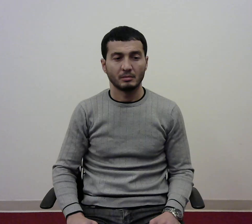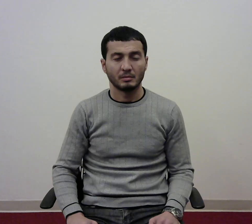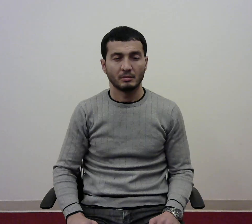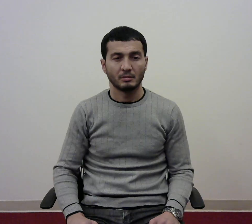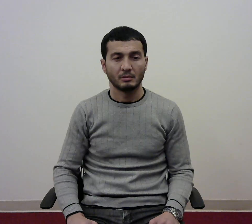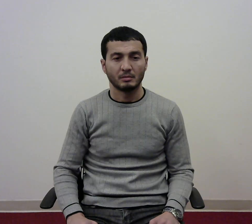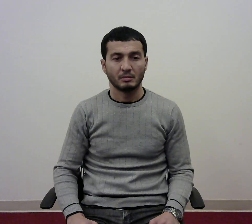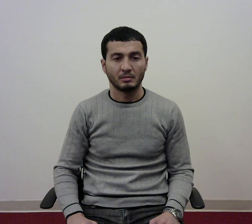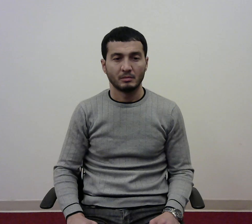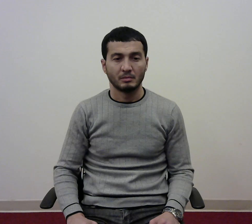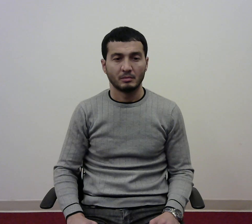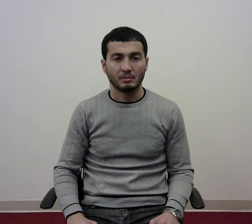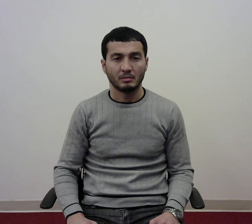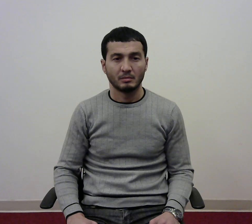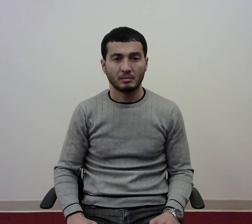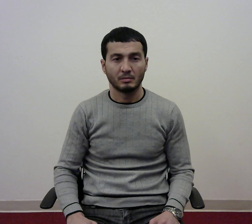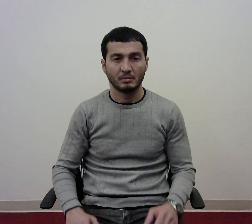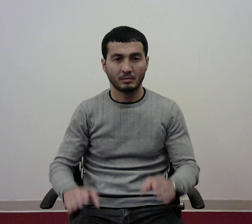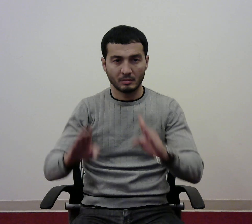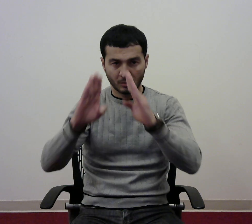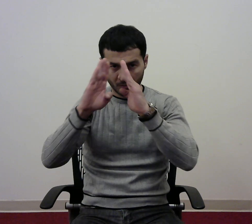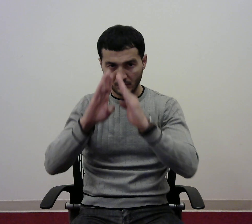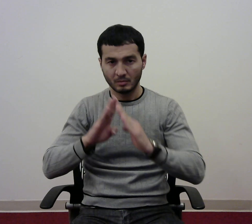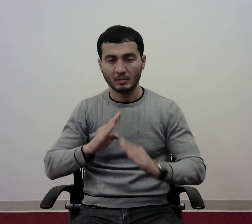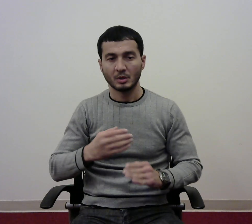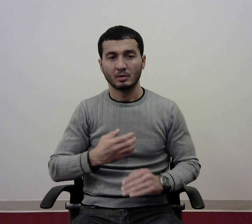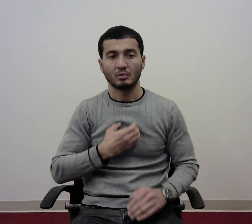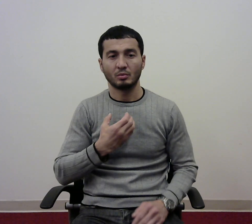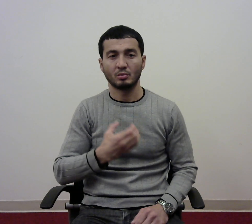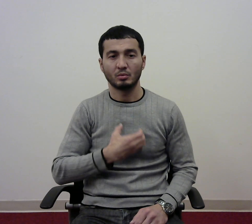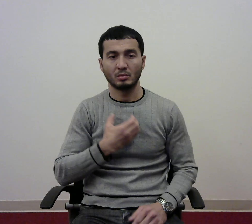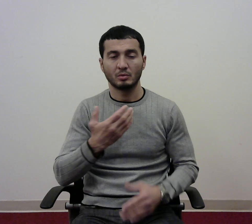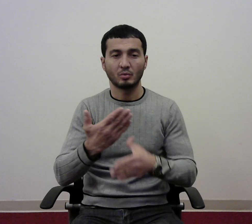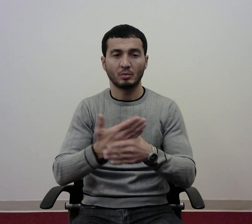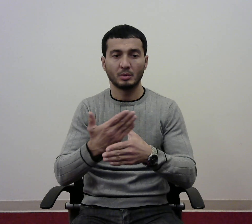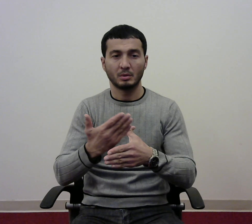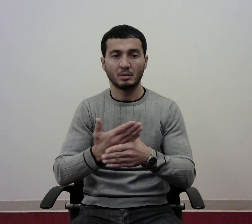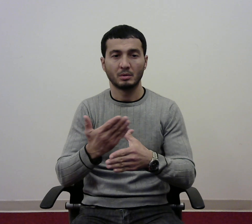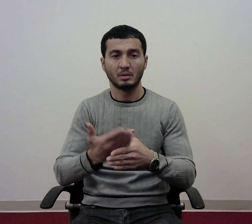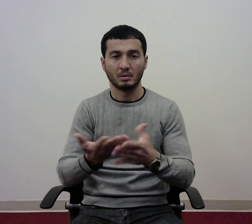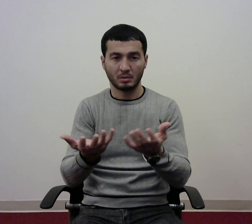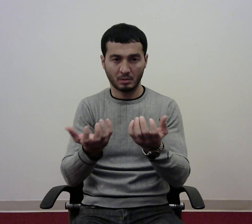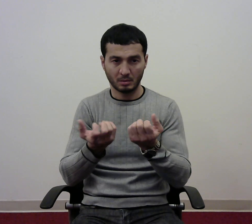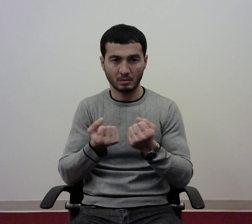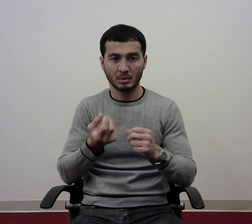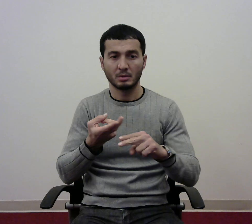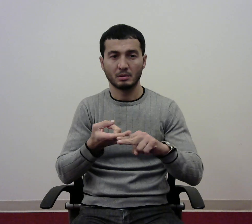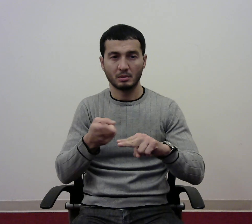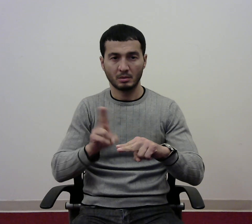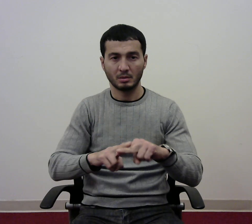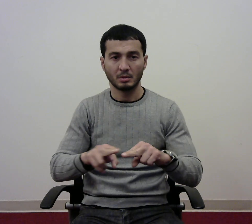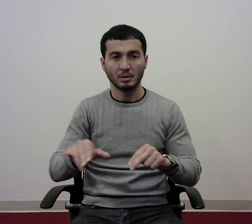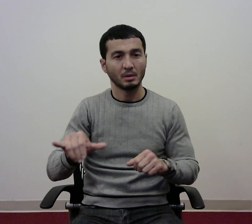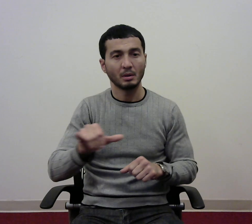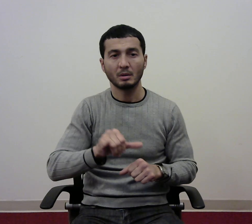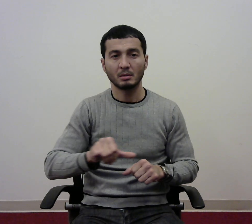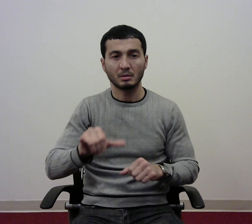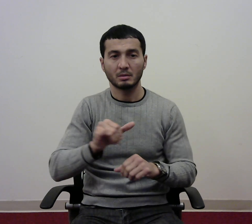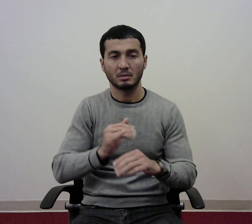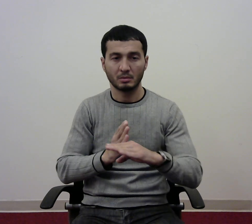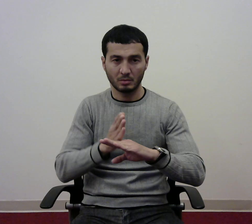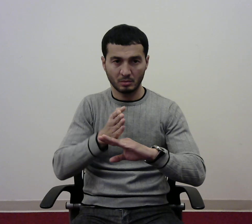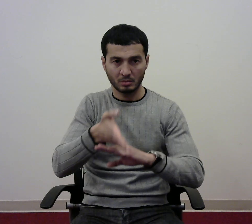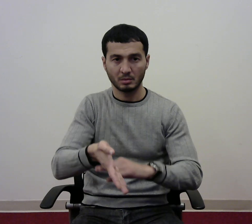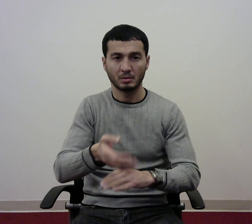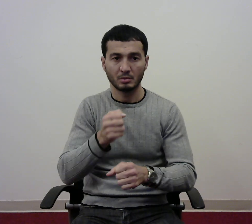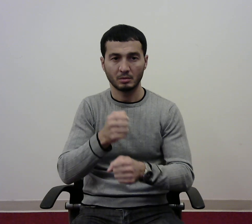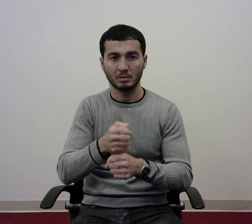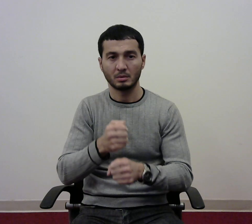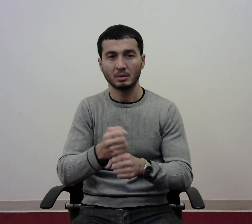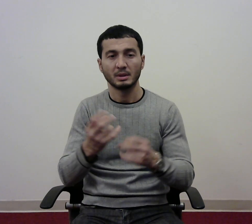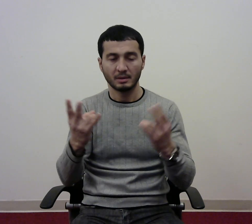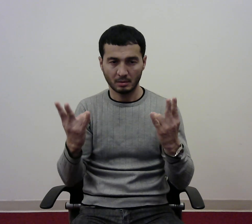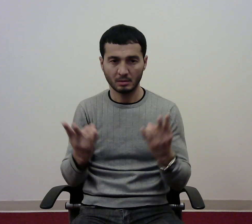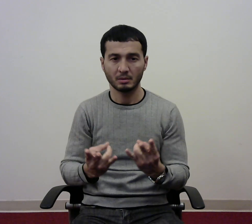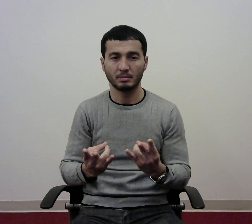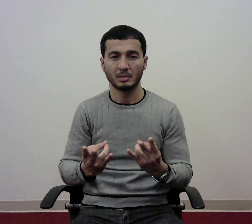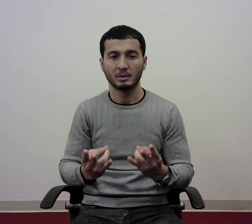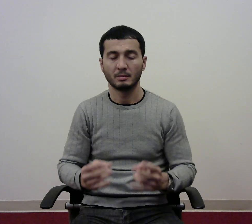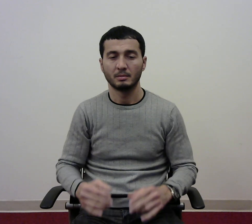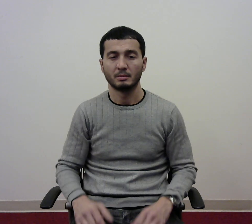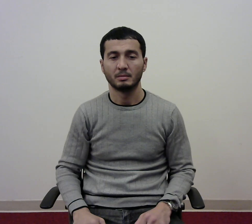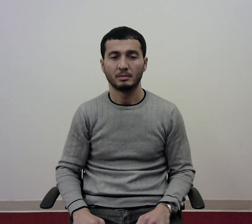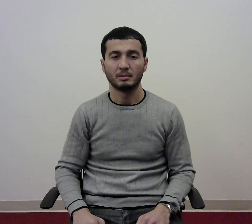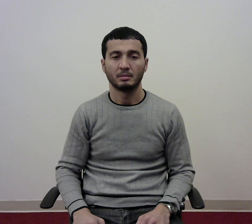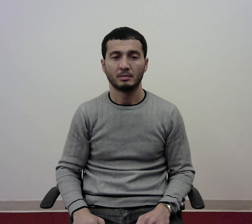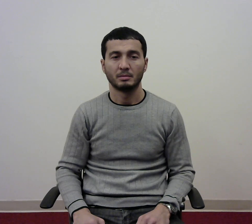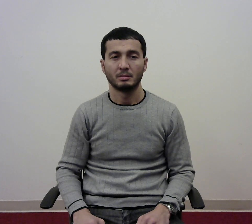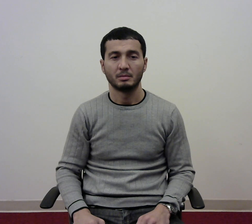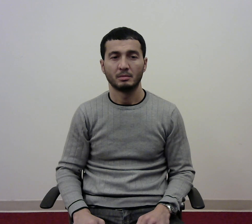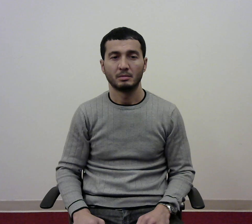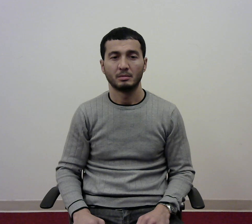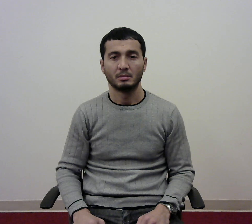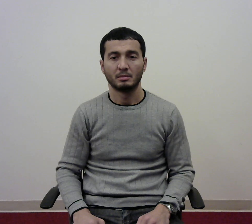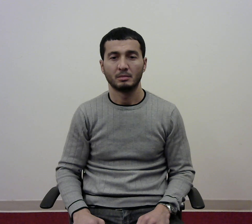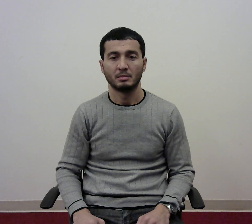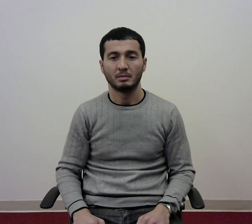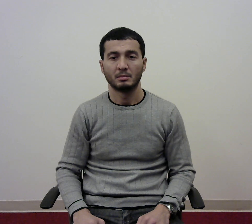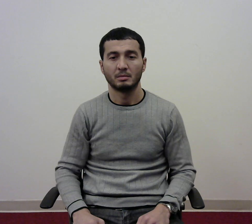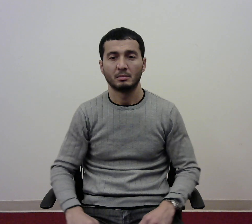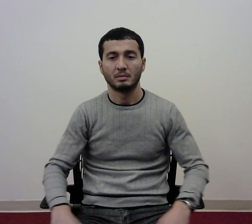Ünvanlı sosial yardım almaq üçün hara müraciət etmək lazımdır